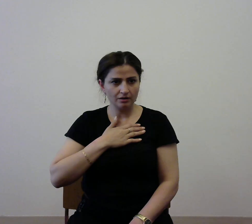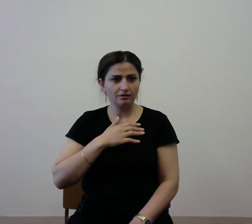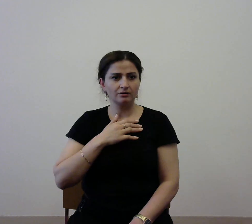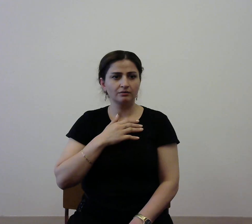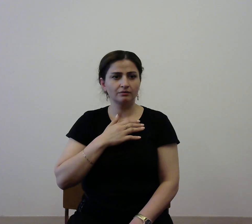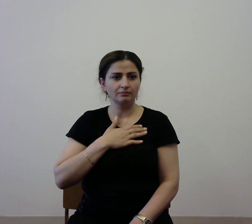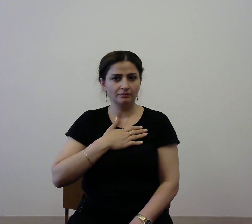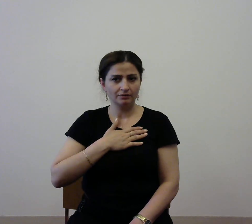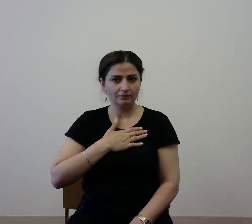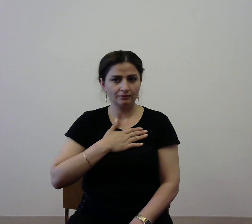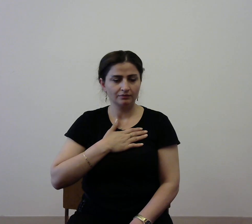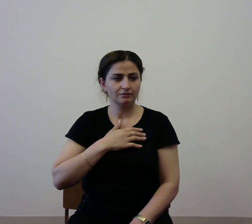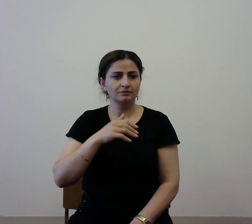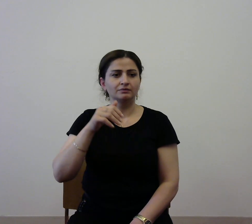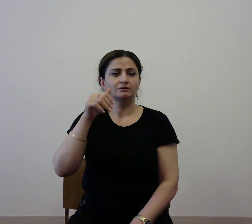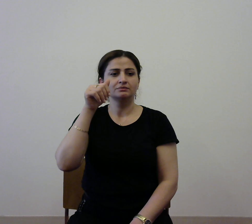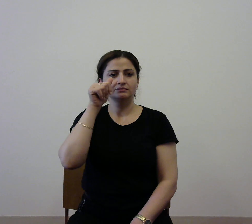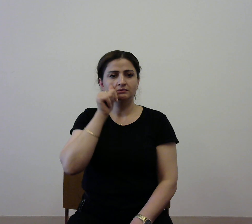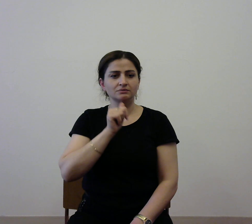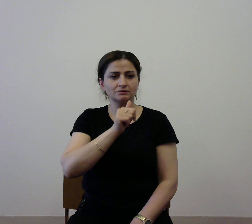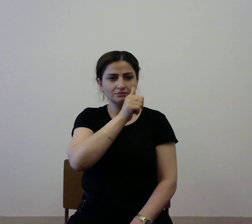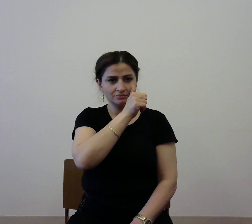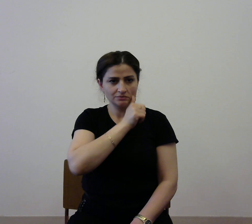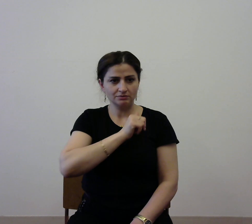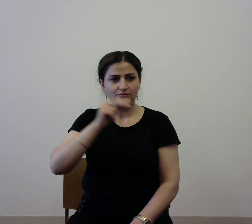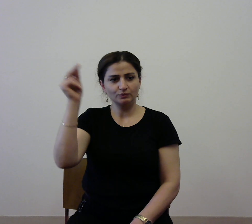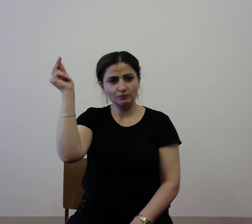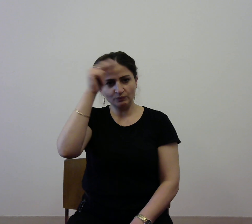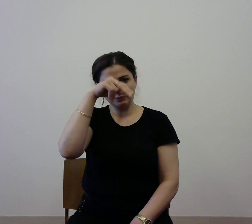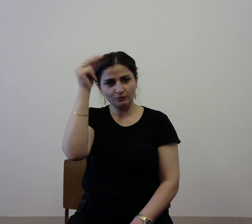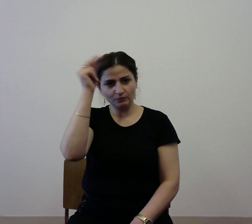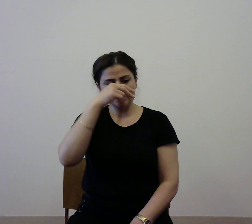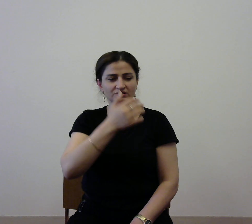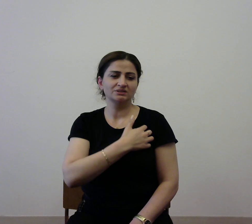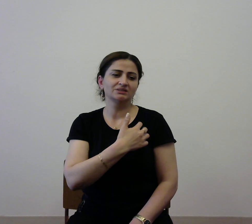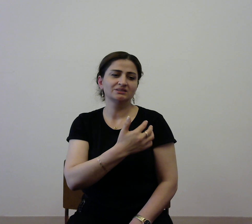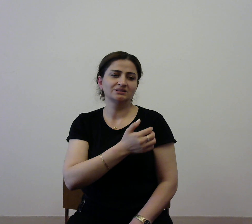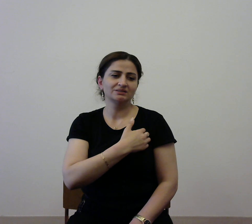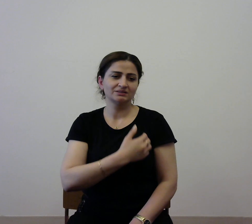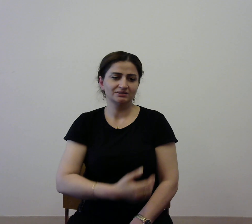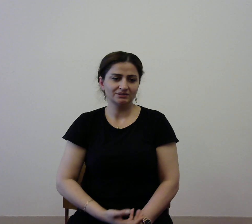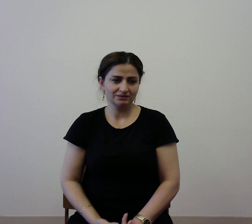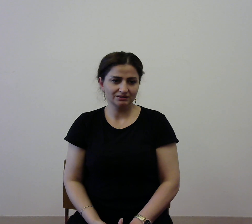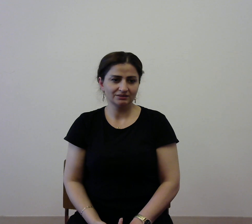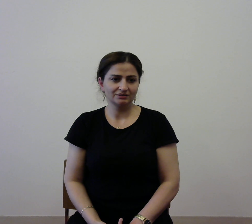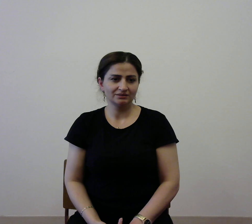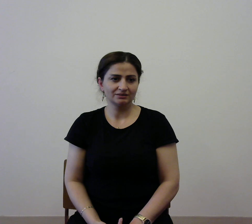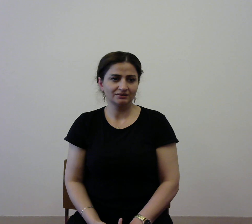Mən kodlaşdırma öyrənmək istəyirəm